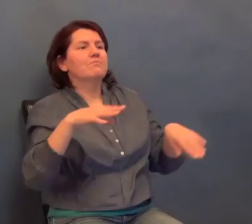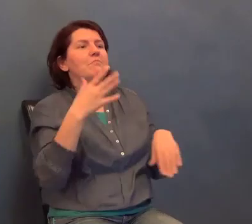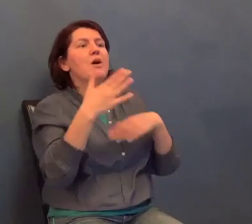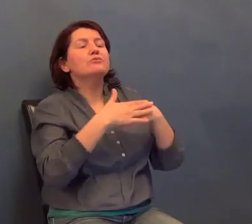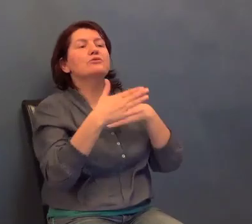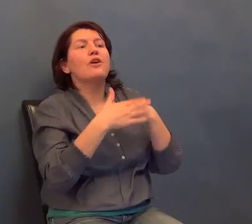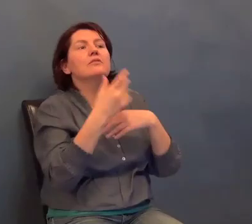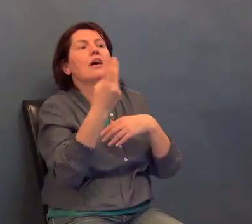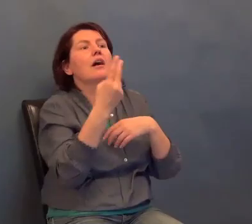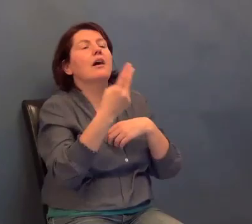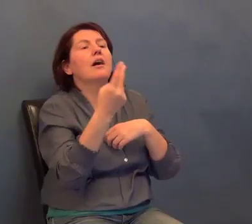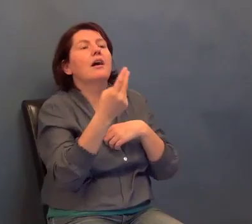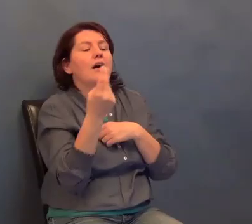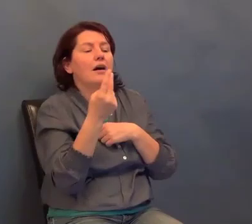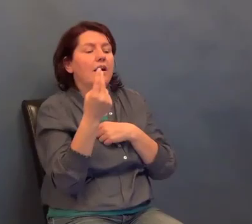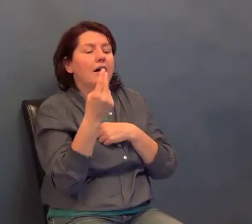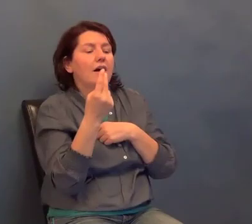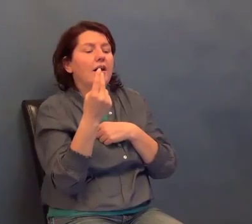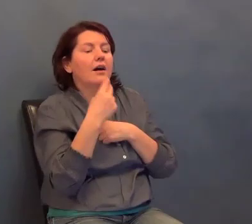We dwoje, jako mąż i żona.